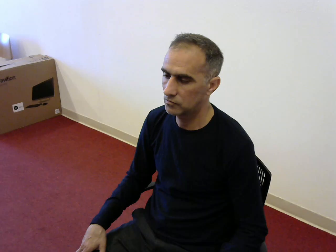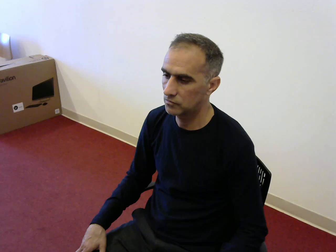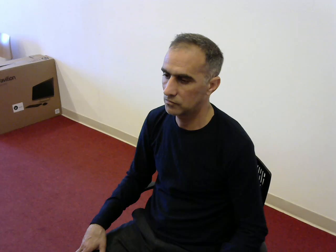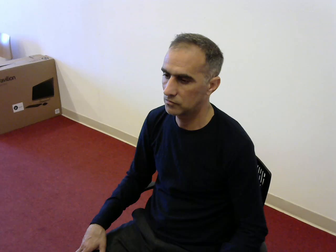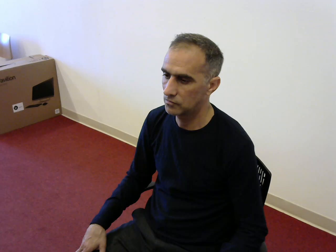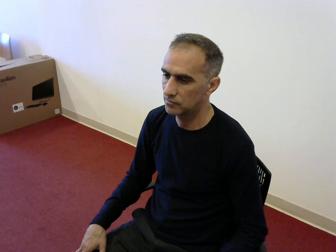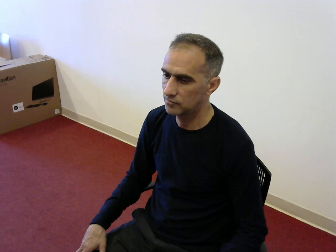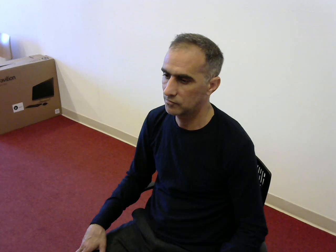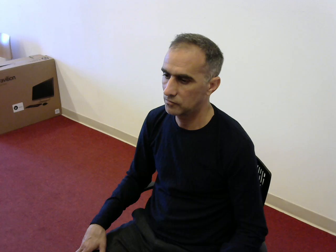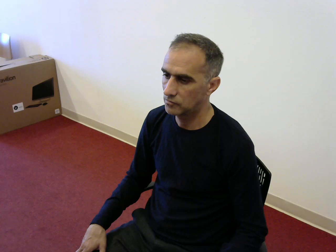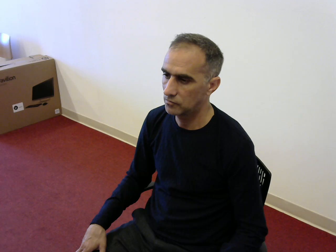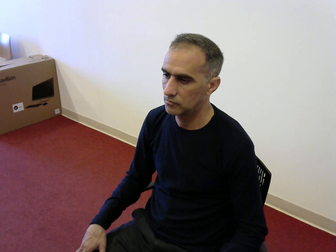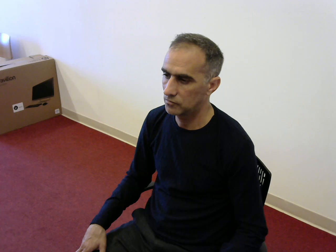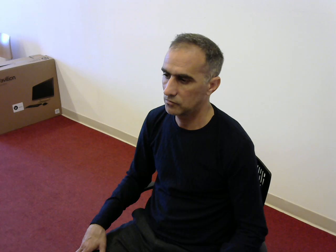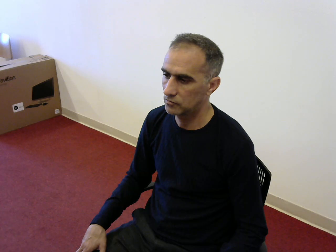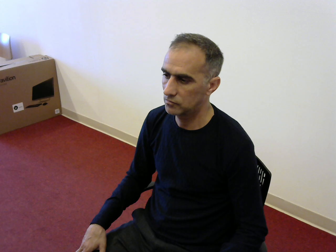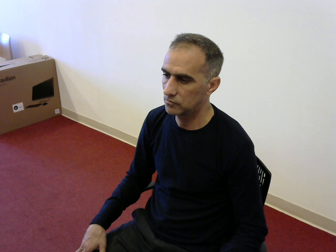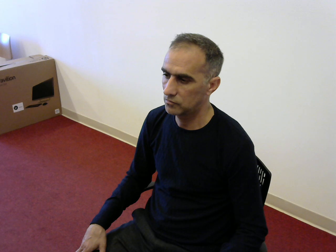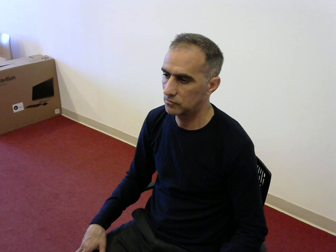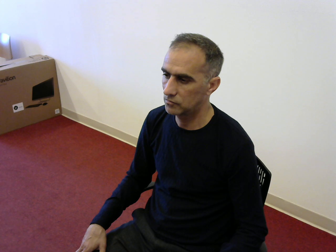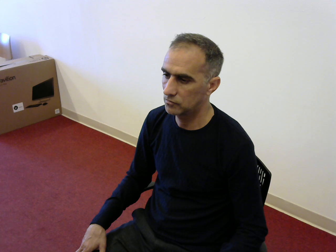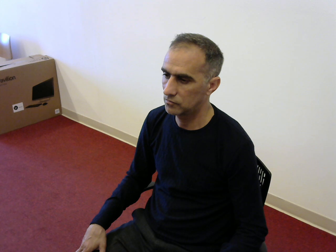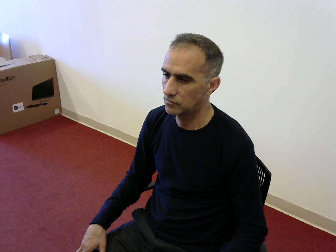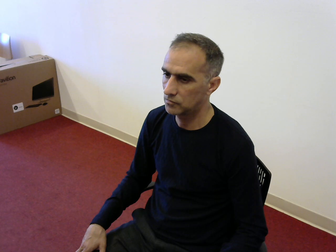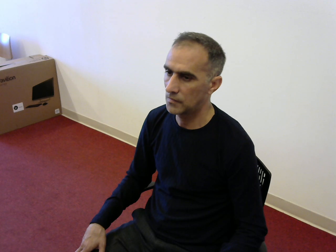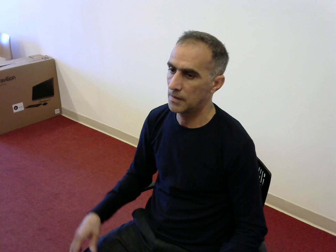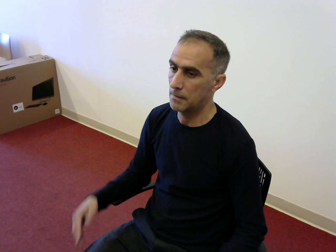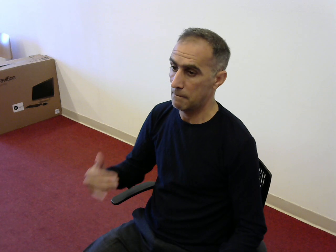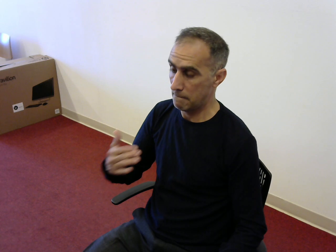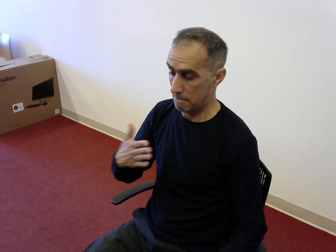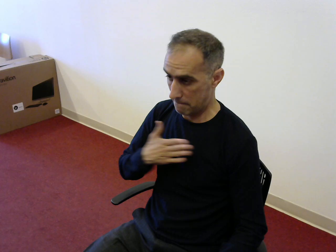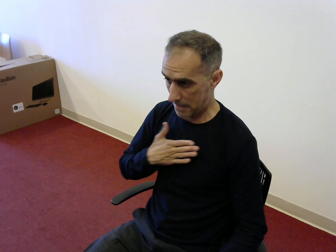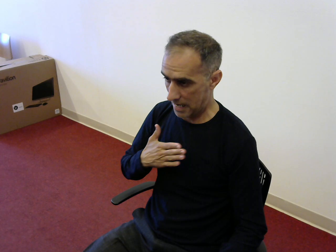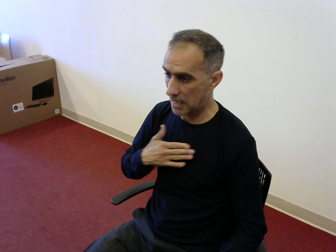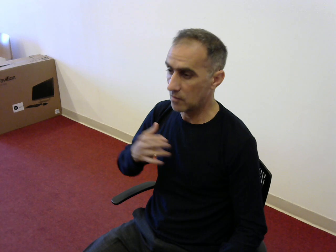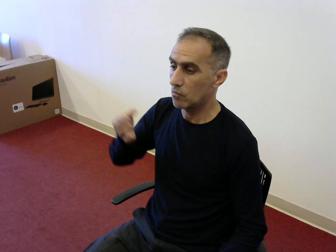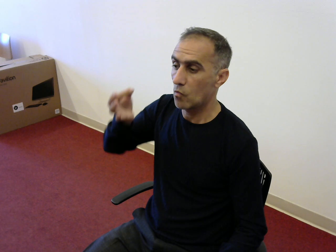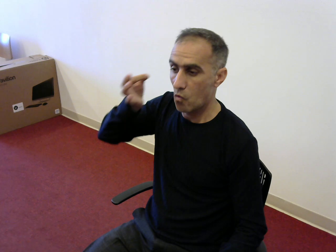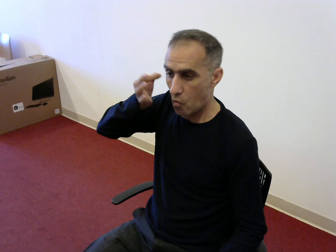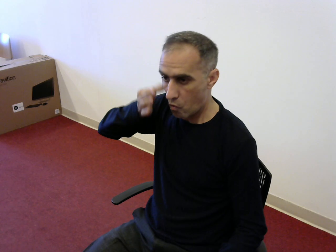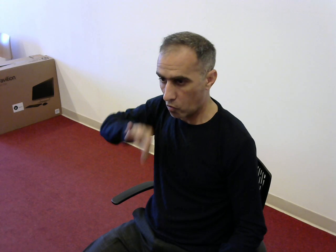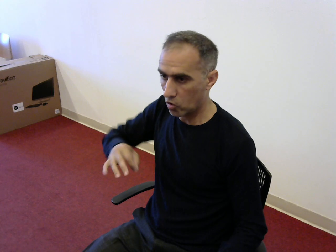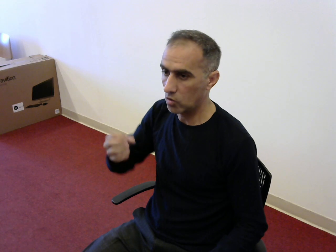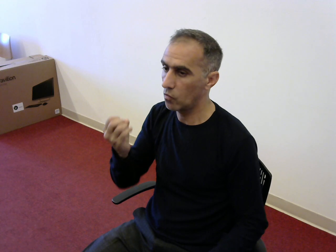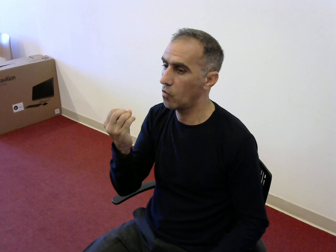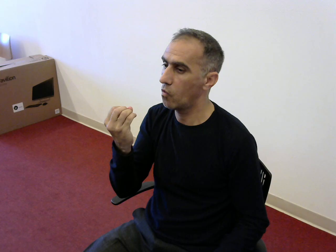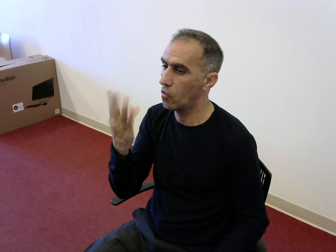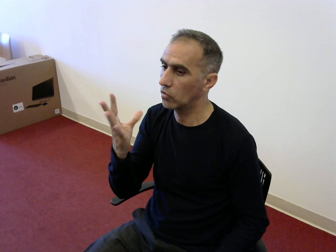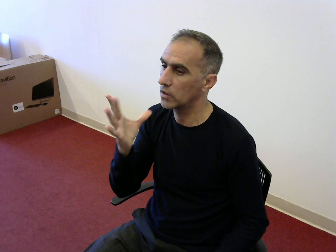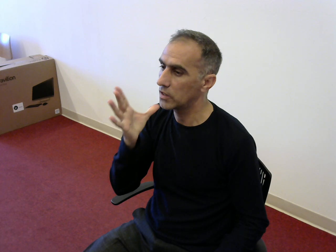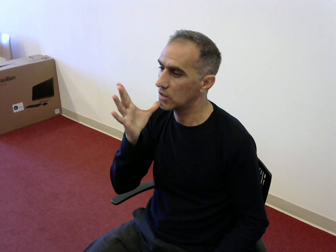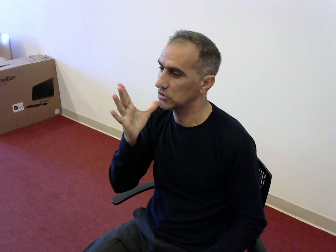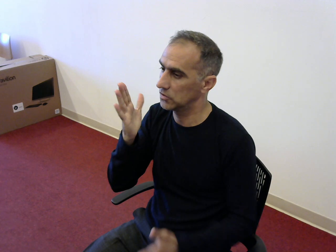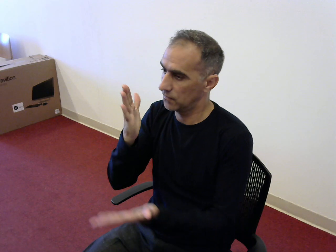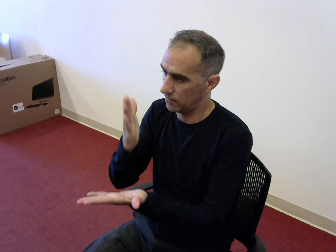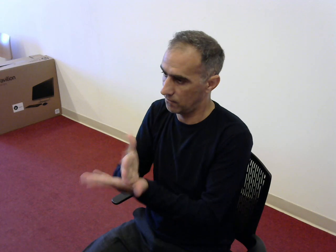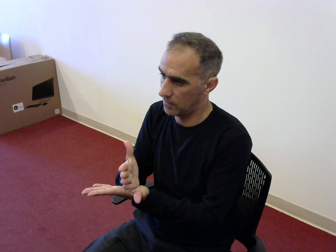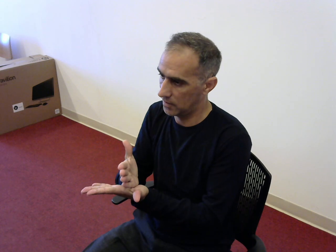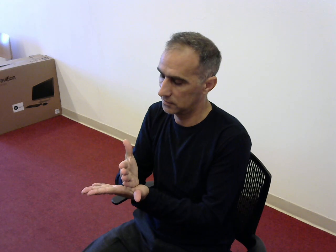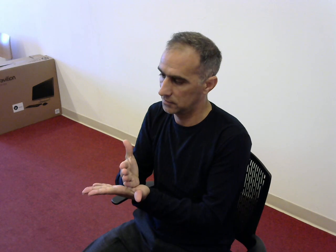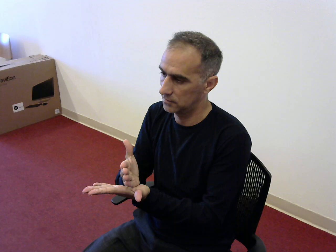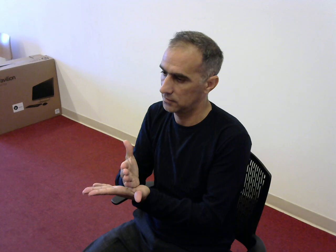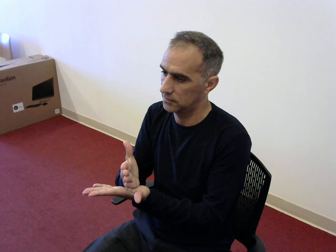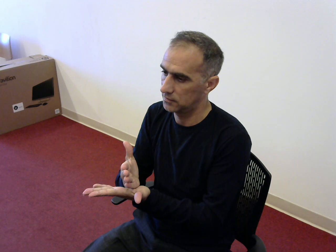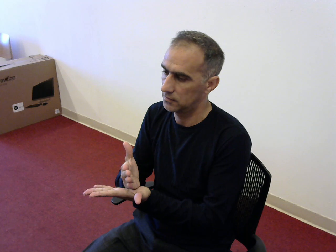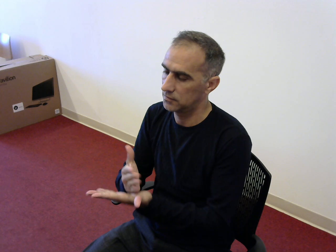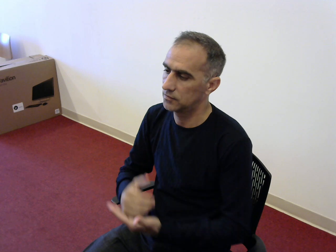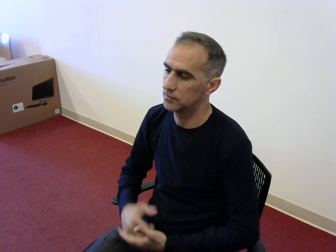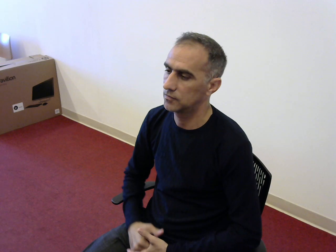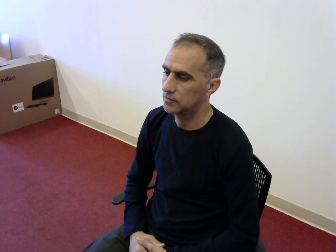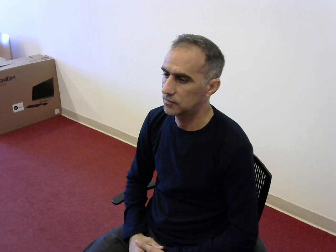Mənim oğlumun 14 yaşı var